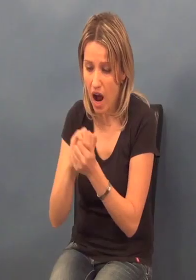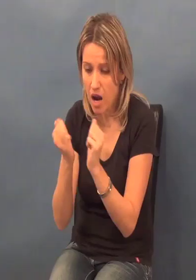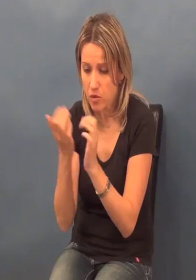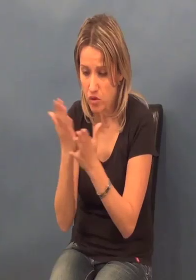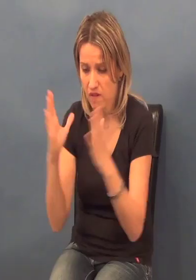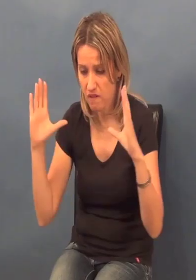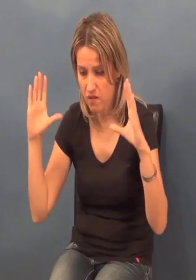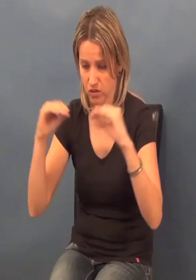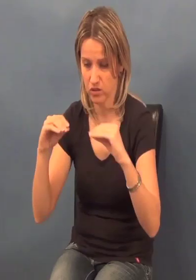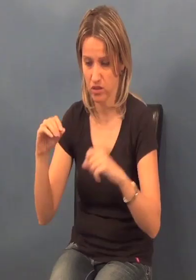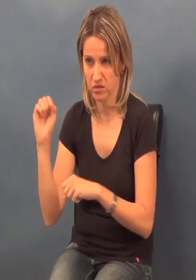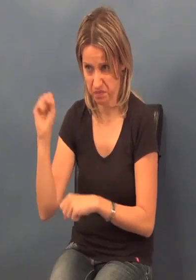Albo tylko wieczorem.